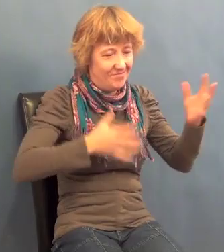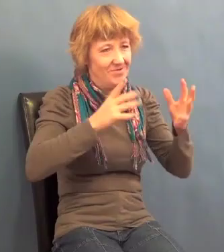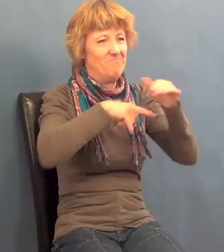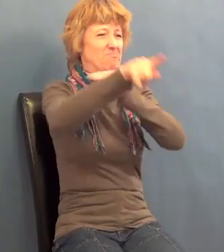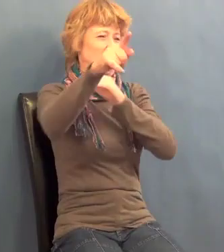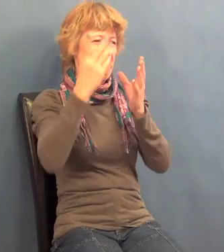Kot ucieka.